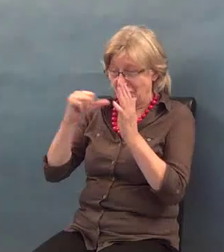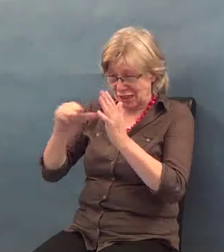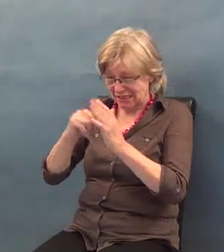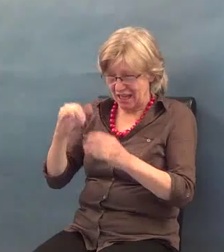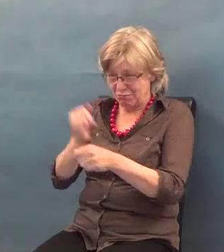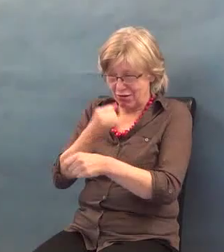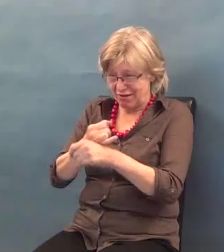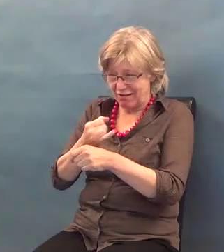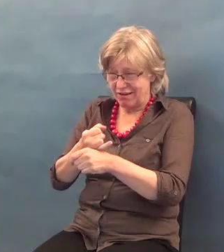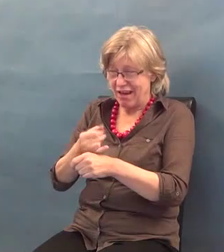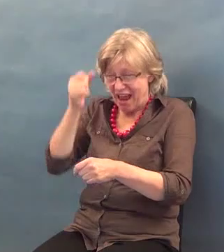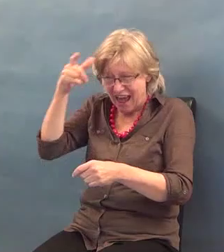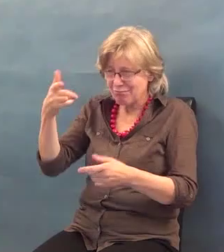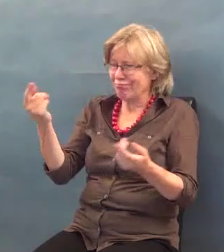Wycieczka jest w piątek rano.